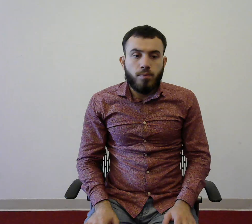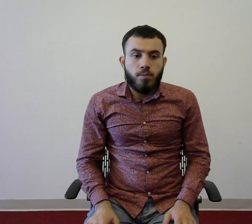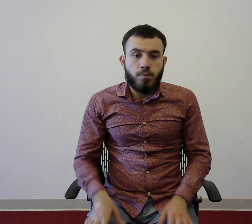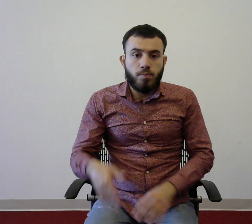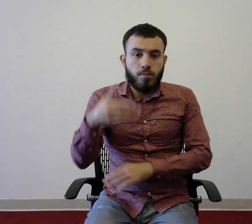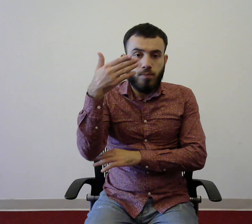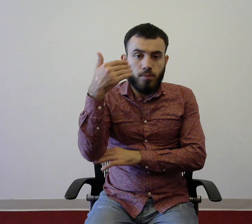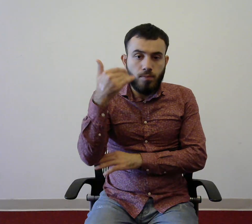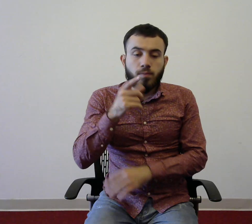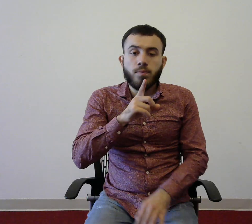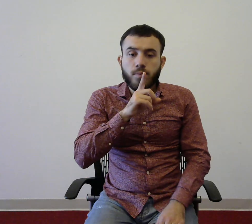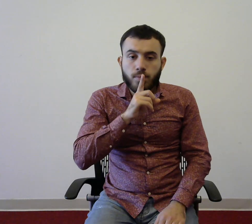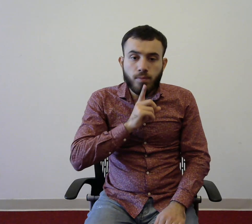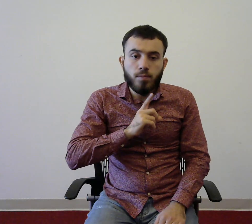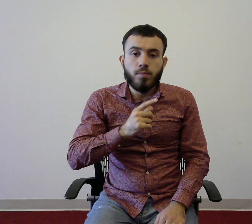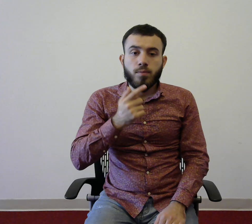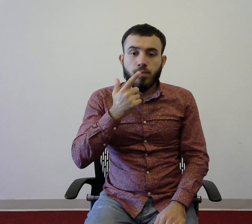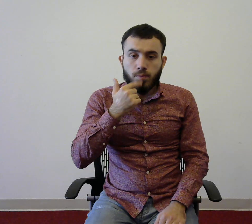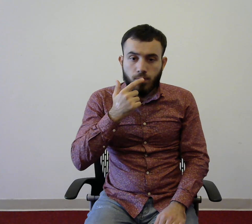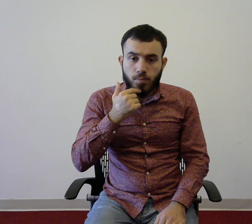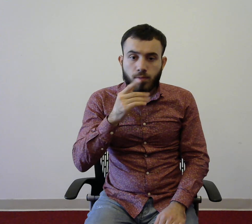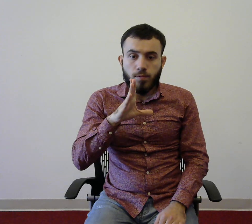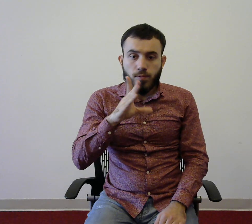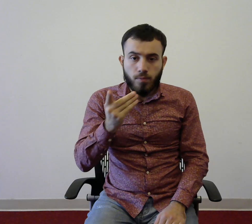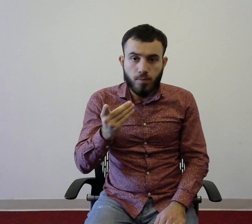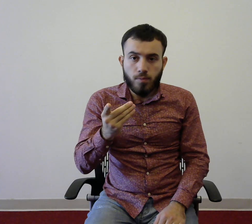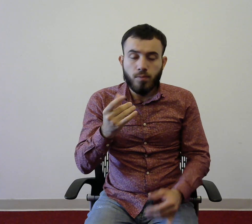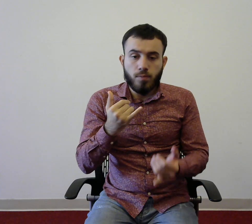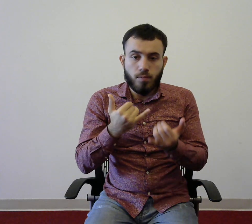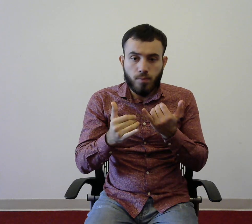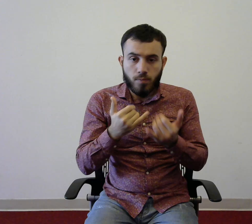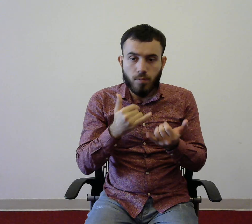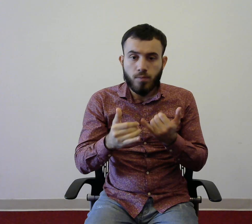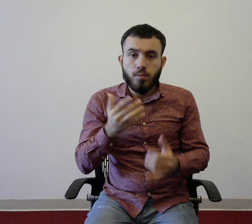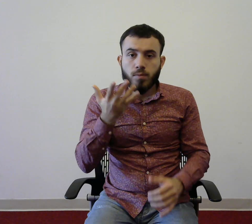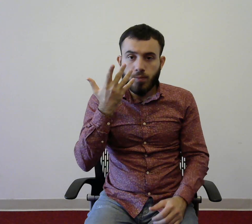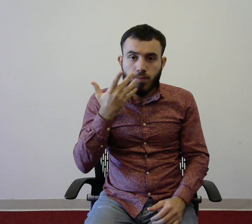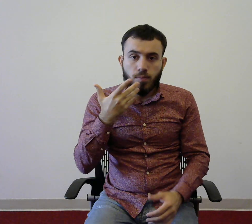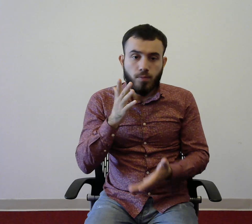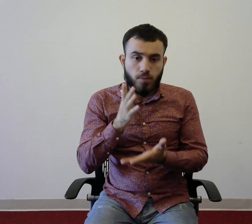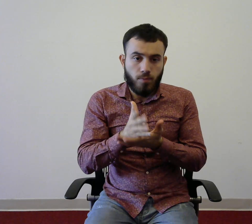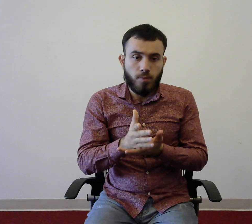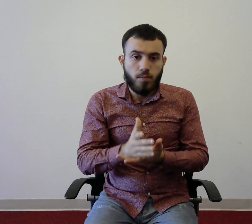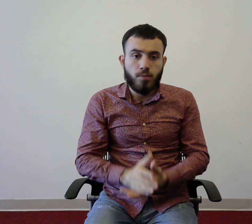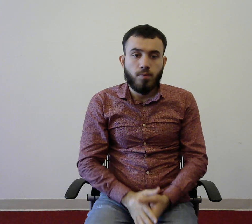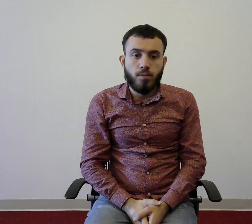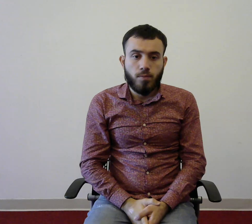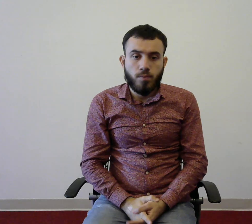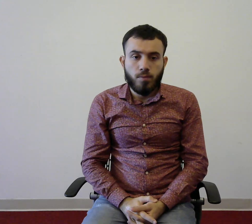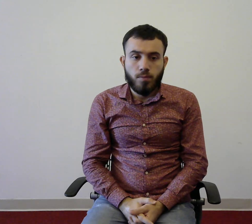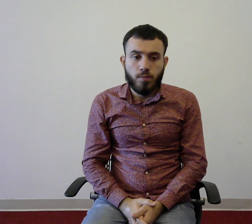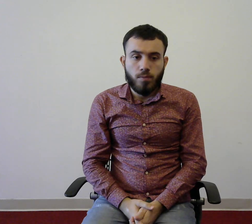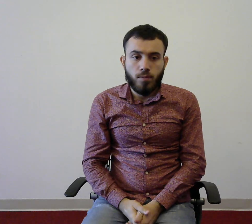Bayrağımızda mavi, qırmızı və yaşıl rənglər var